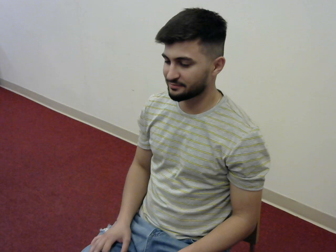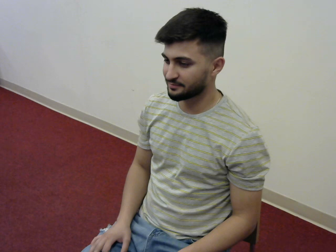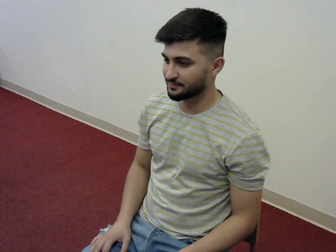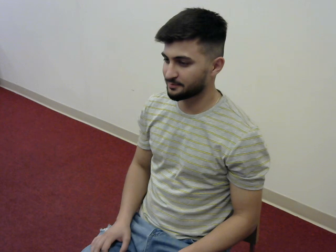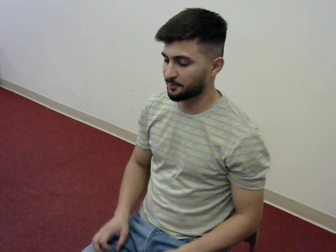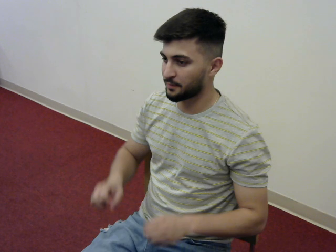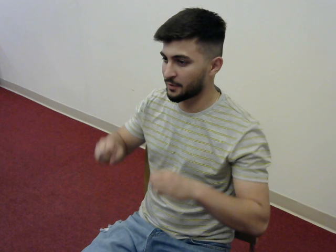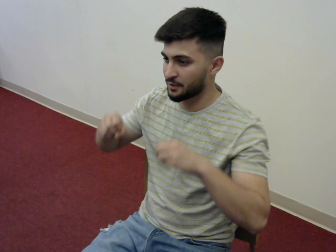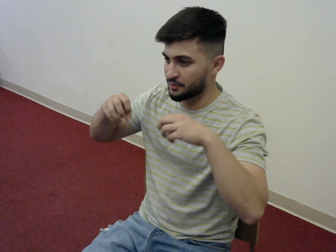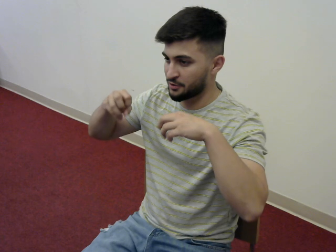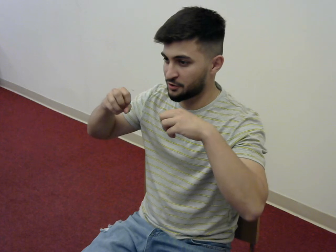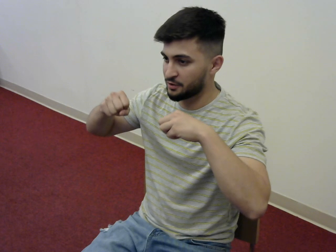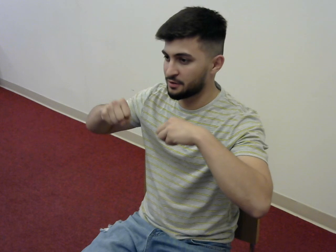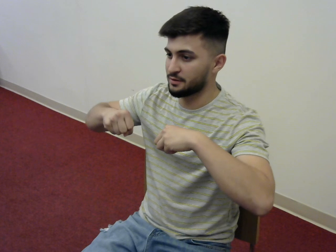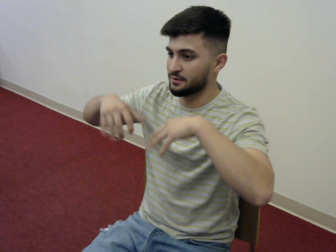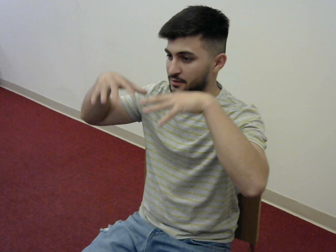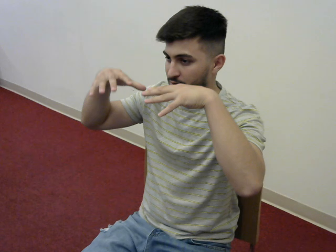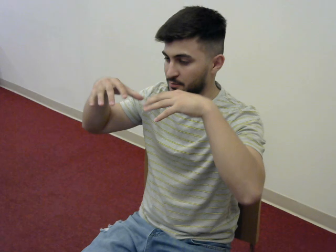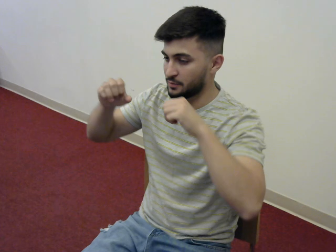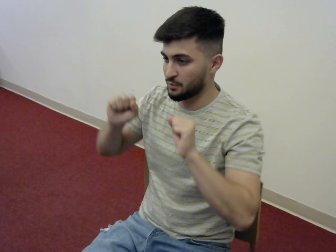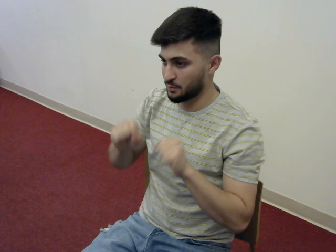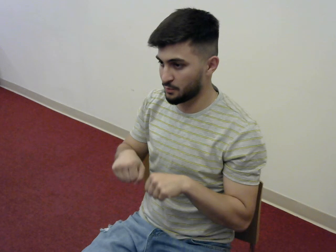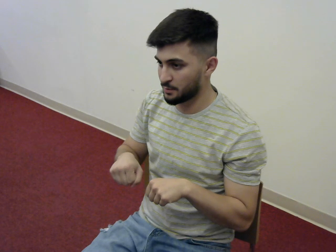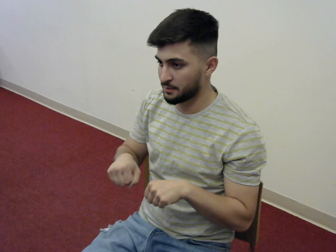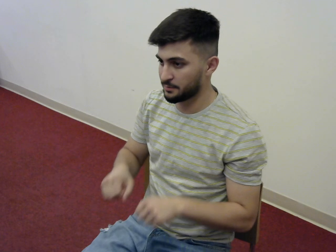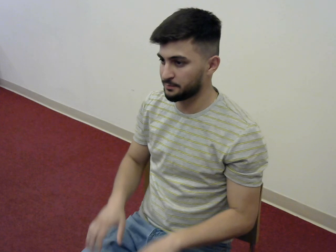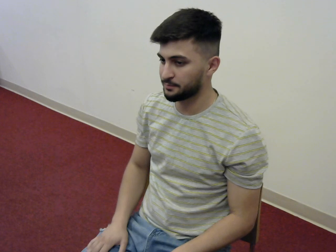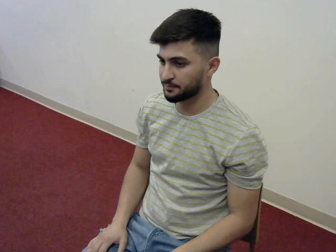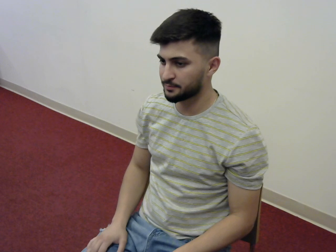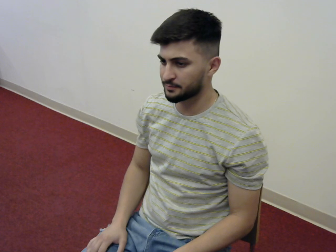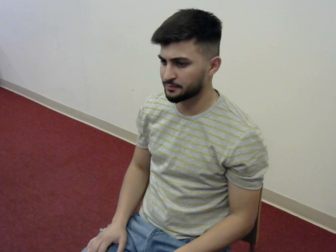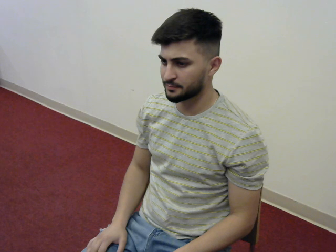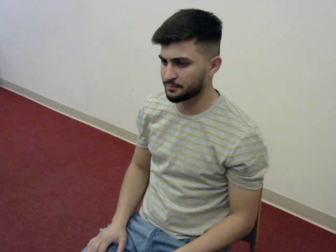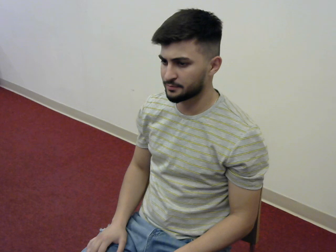İşığı yandırmaq olarmı?